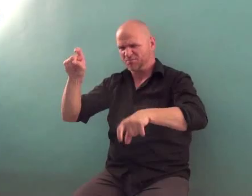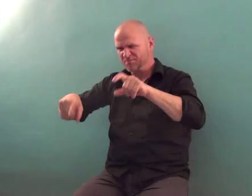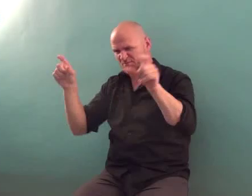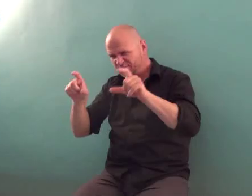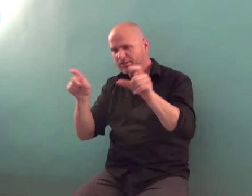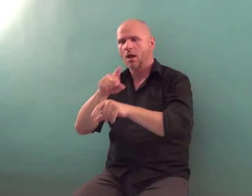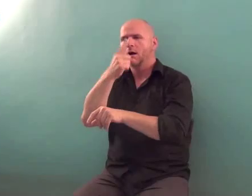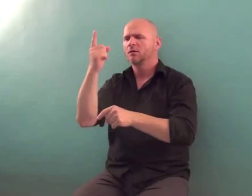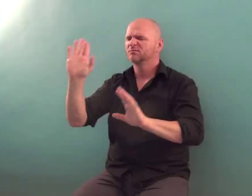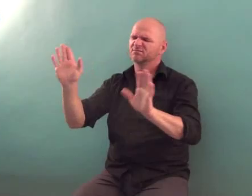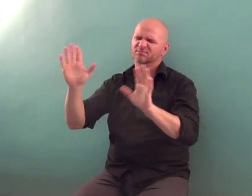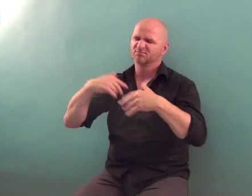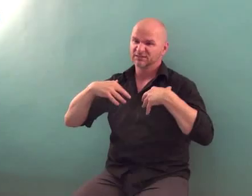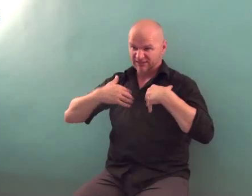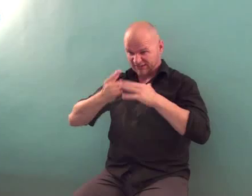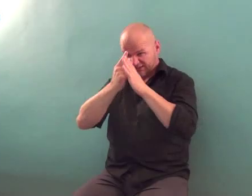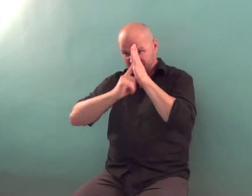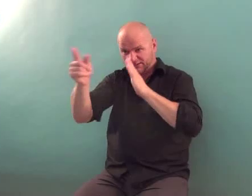Jedna osoba jest zmęczona i chce pójść spać.